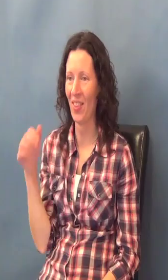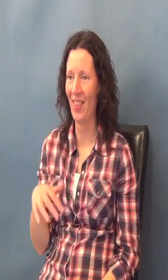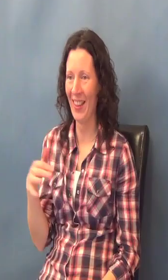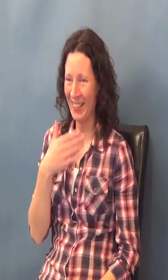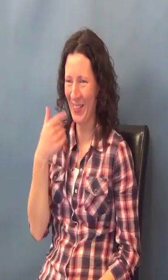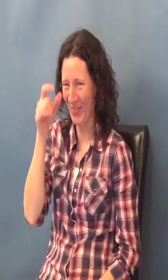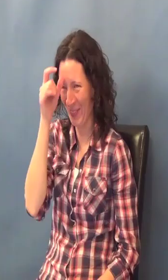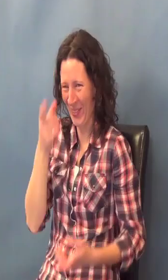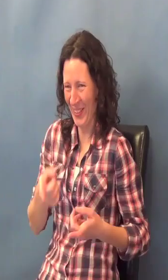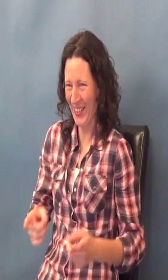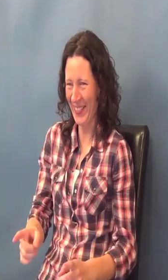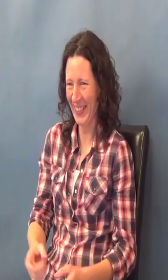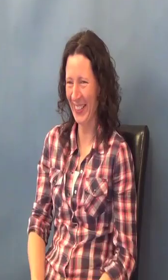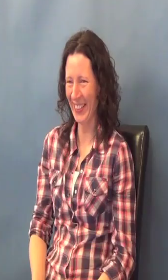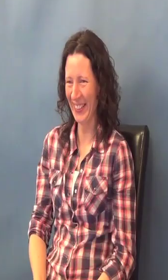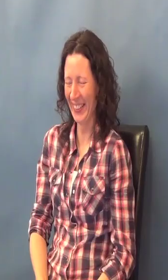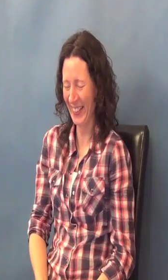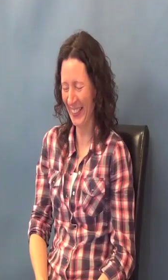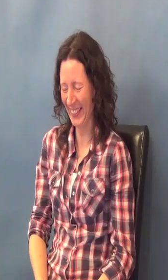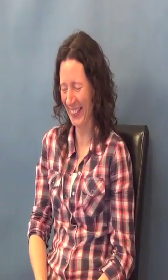Woda płynie i płynie z kranu, a nie ma człowieka w wannie.